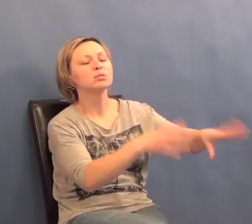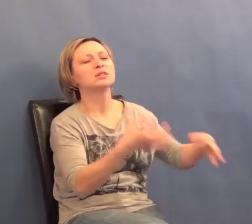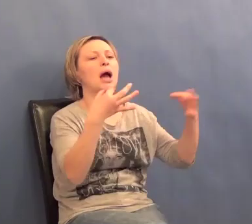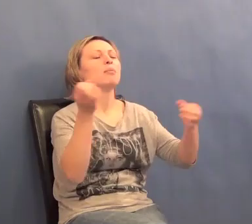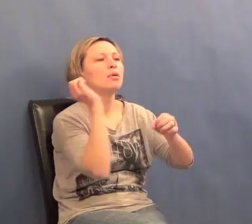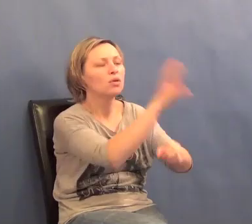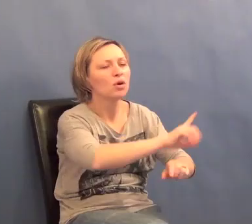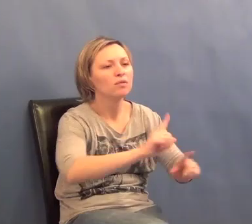Nie wolno zostawiać psa w samochodzie.